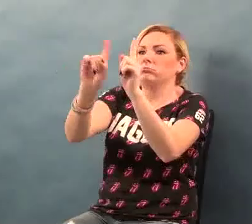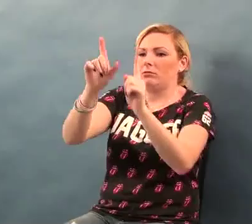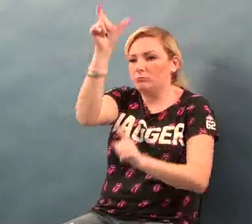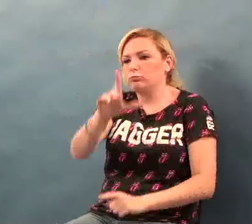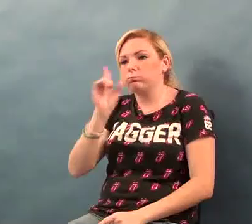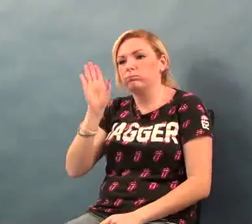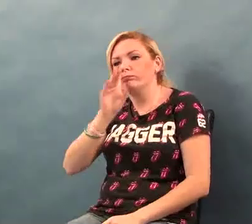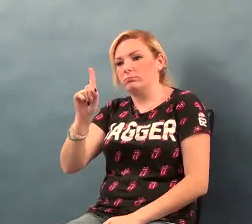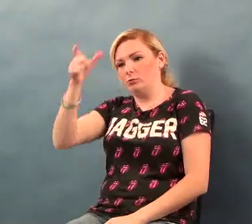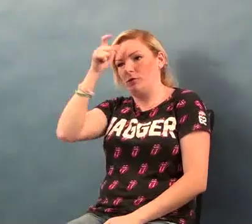To wyglądało realistycznie, jakby to był człowiek.